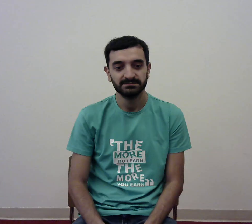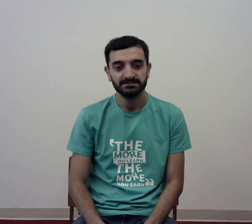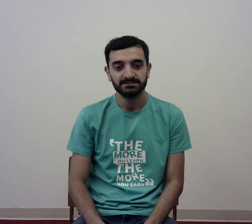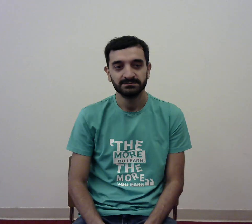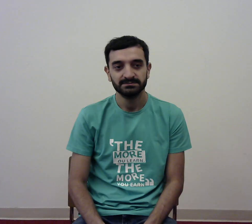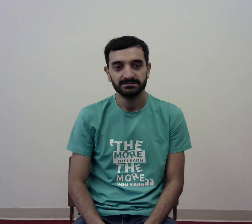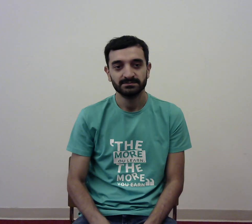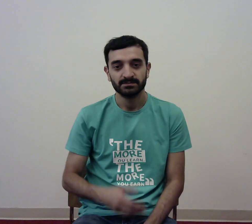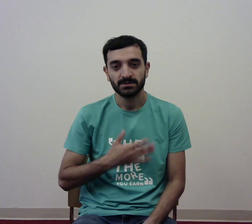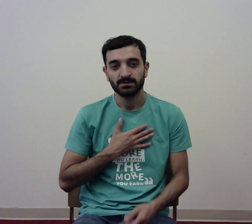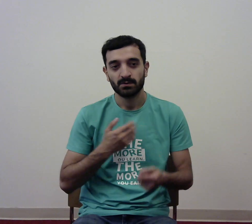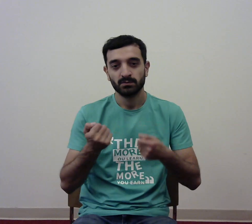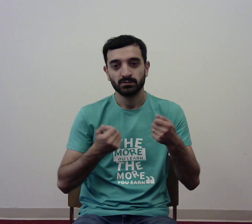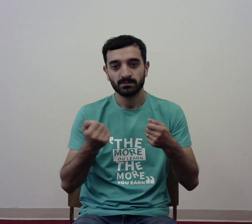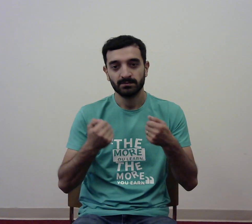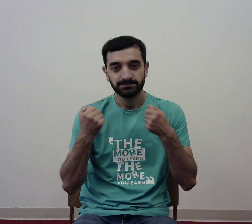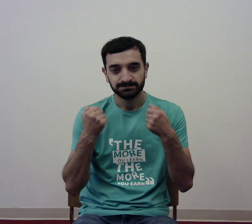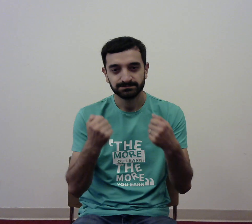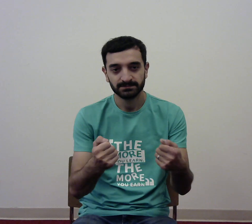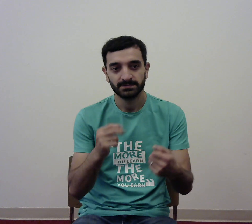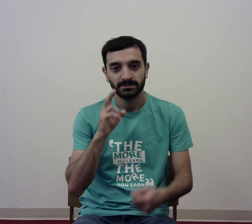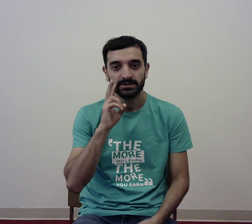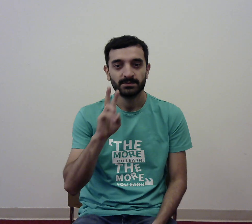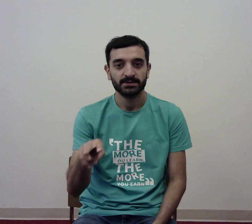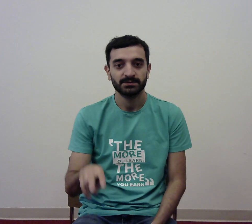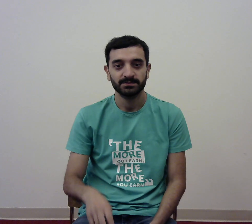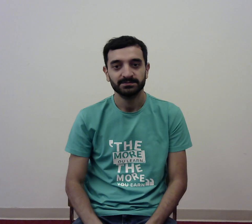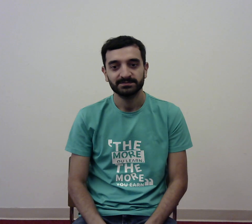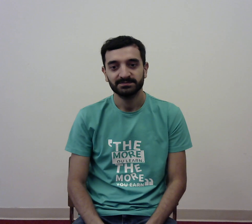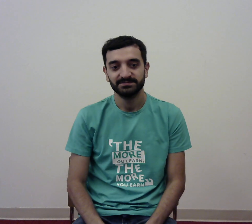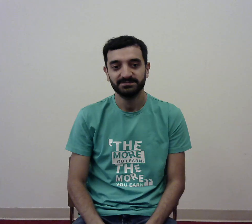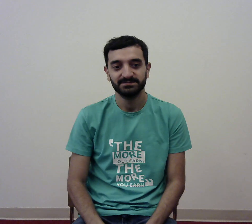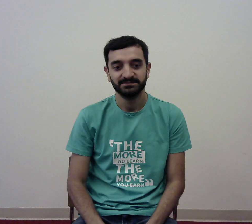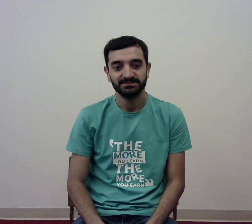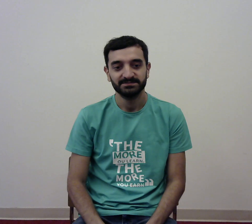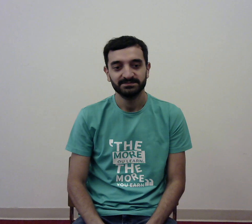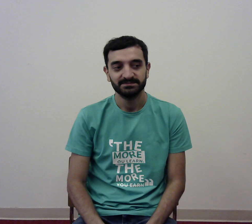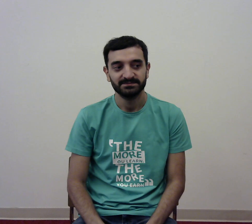Mən avtomobil sürə bilmirəm